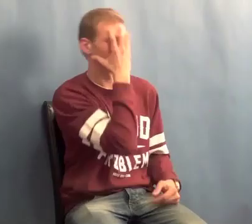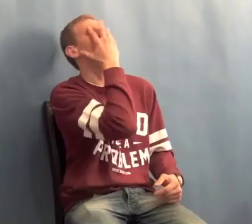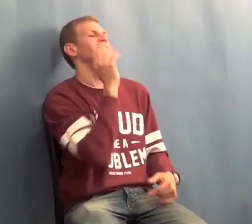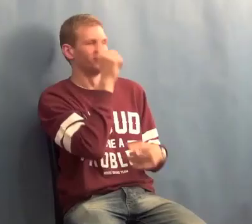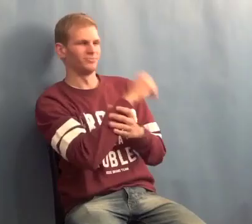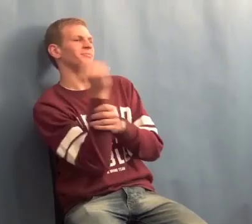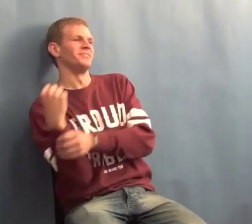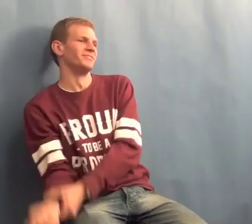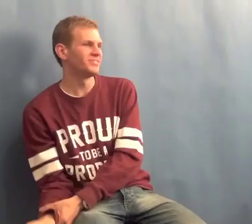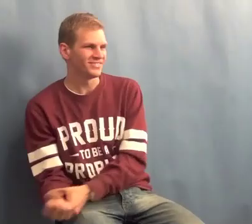Kot się przewrócił.